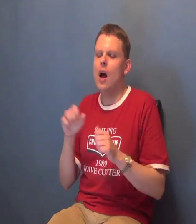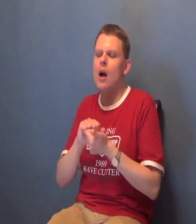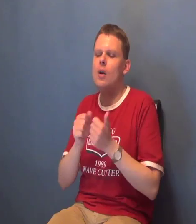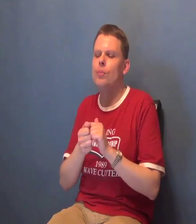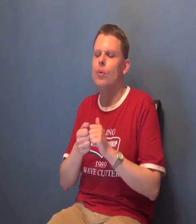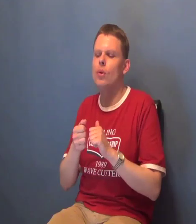Albo.